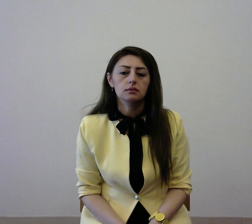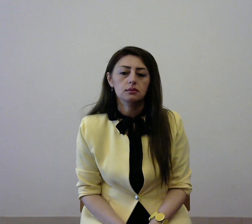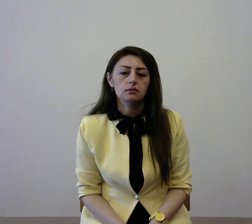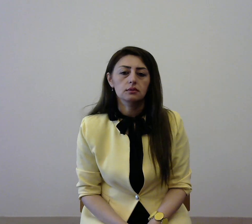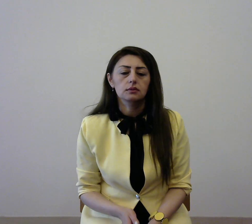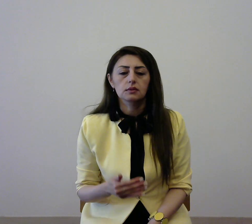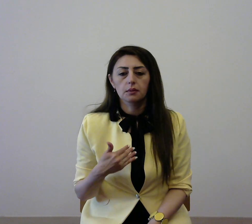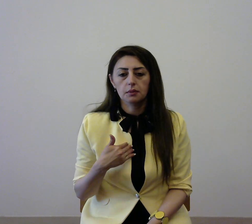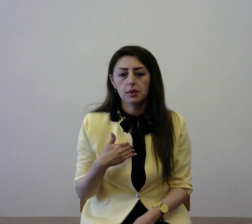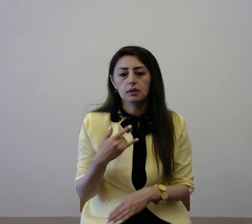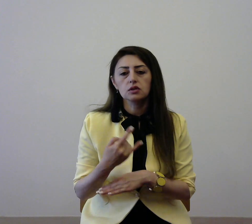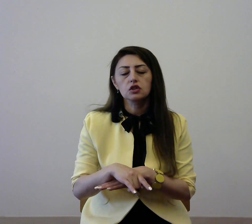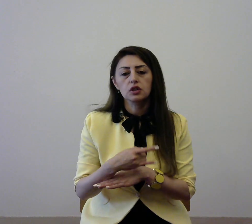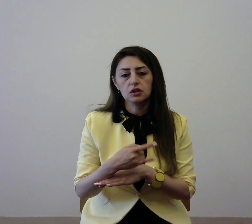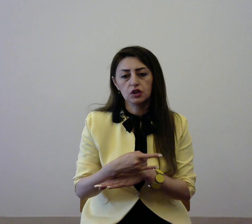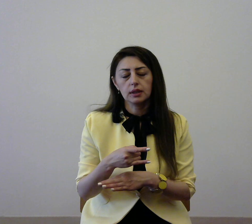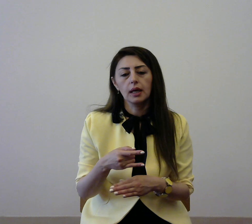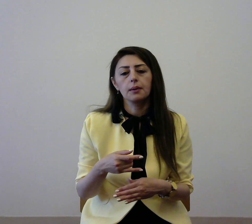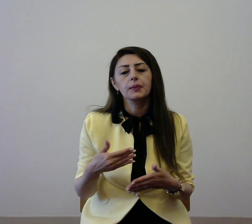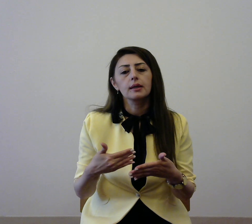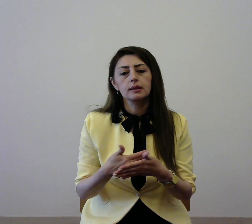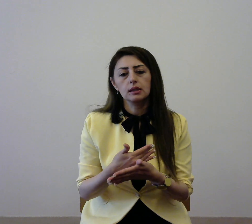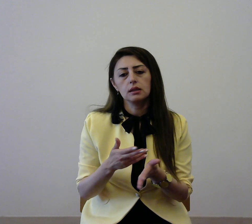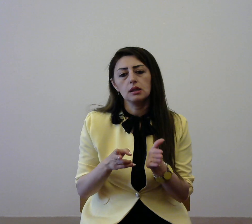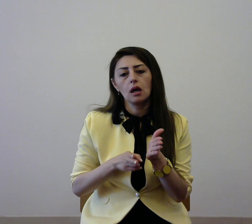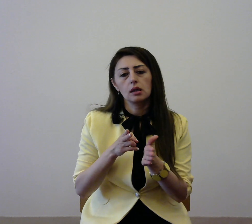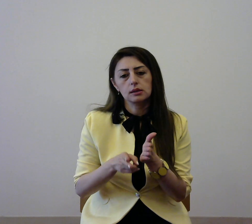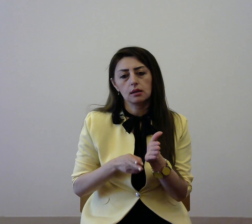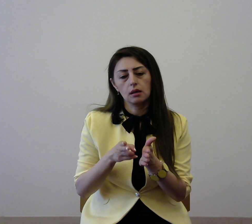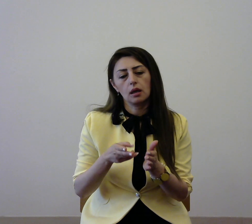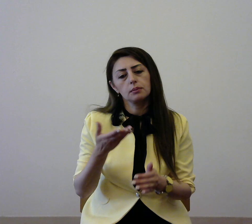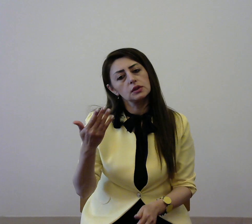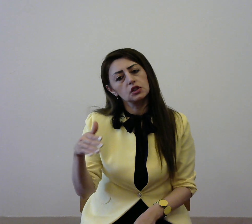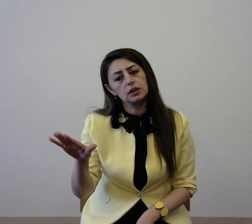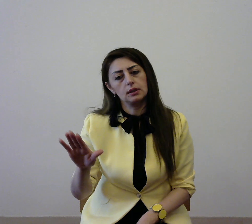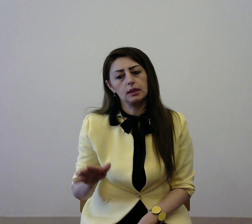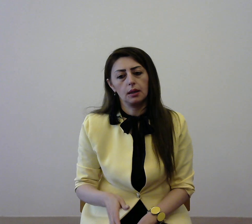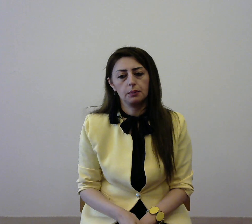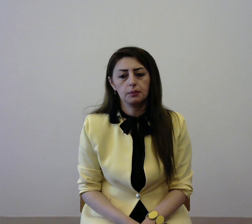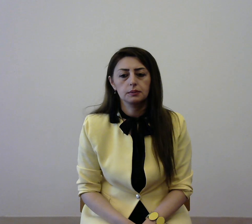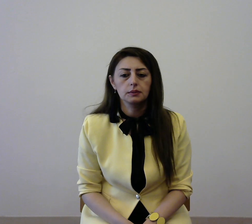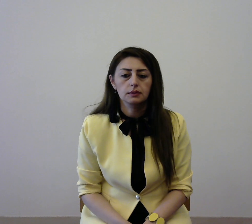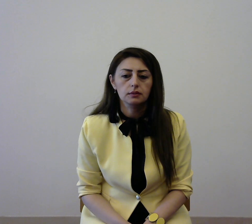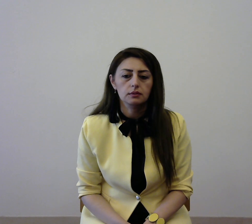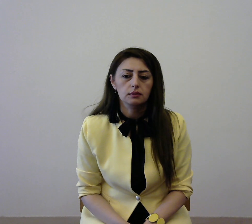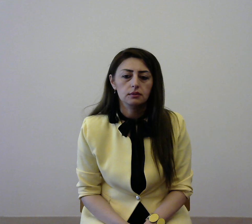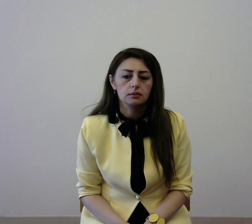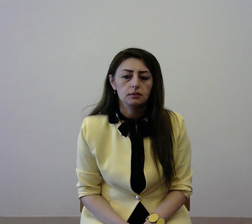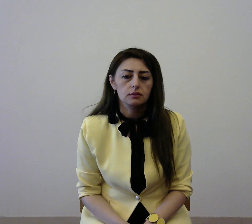Mən Gəncəyə yeni qatarla gedirəm